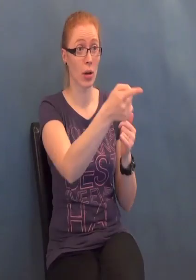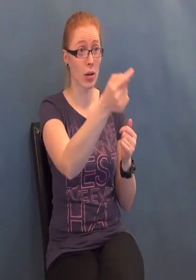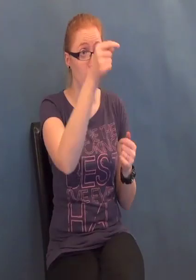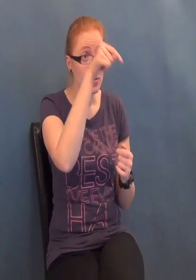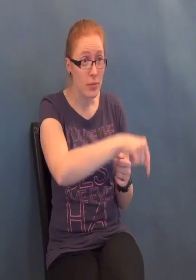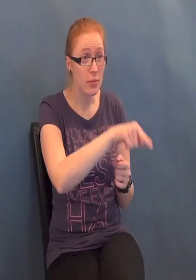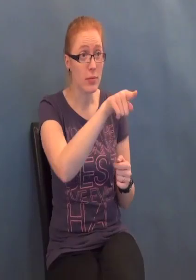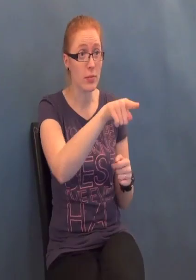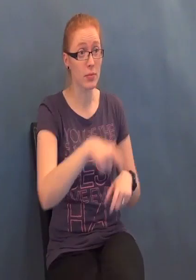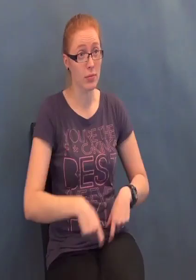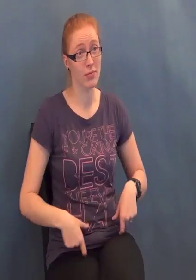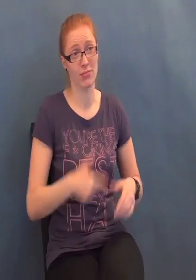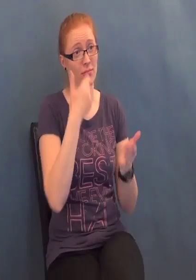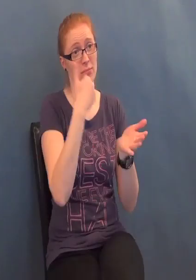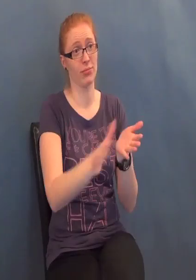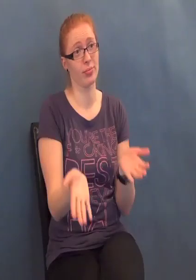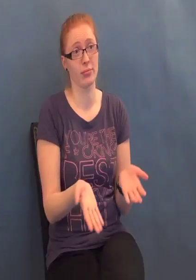Jeżeli przyjdziesz w stroju kąpielowym, to cię wyproszą.